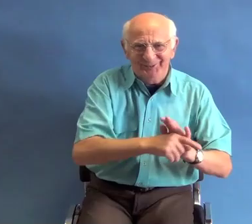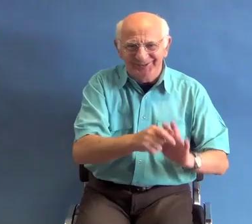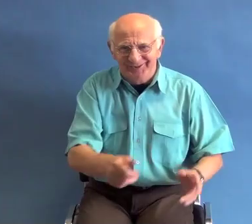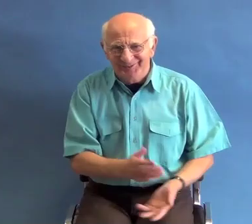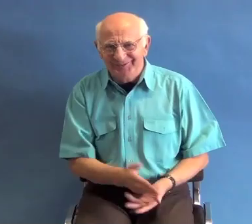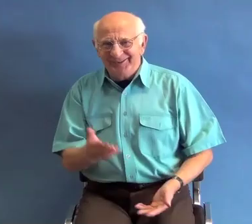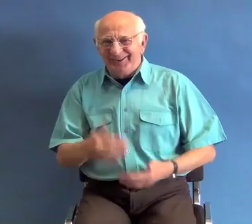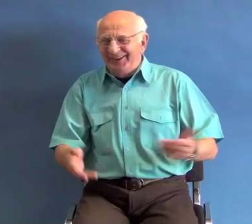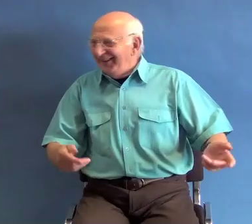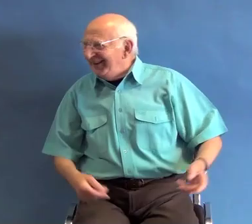I tyle, koniec.